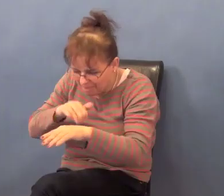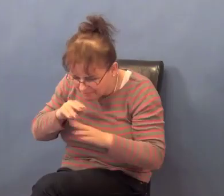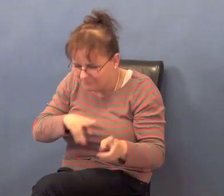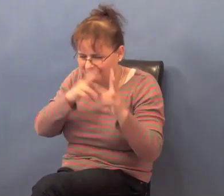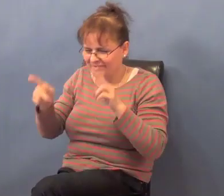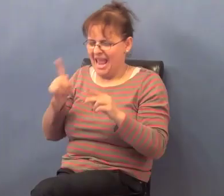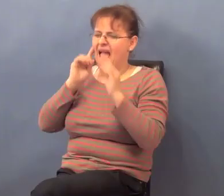Następny.